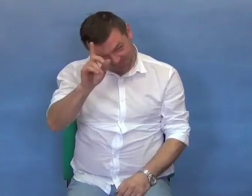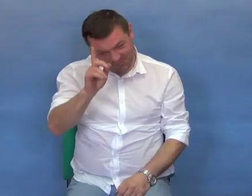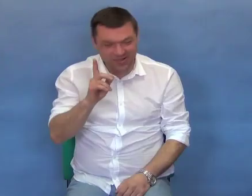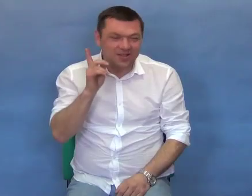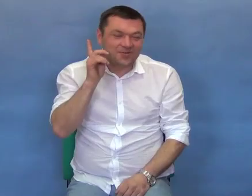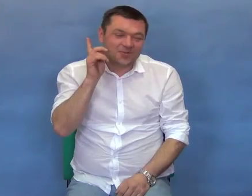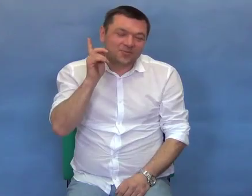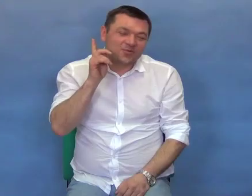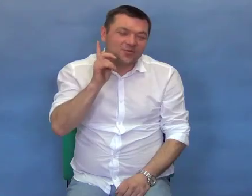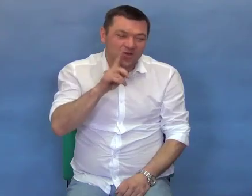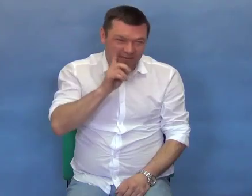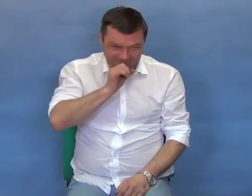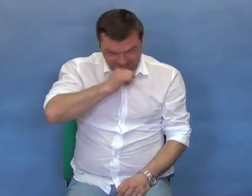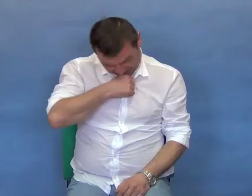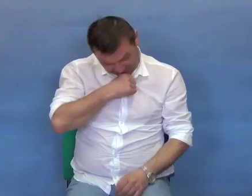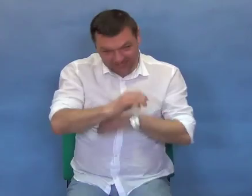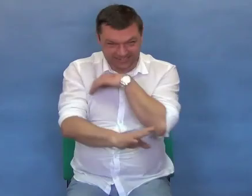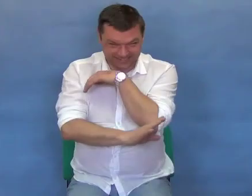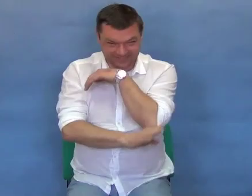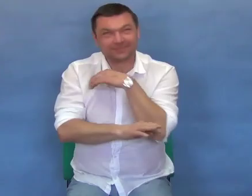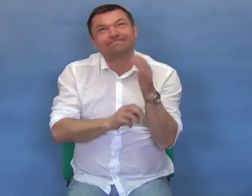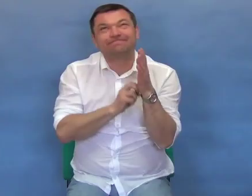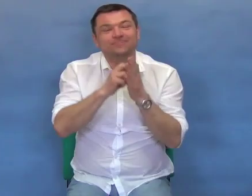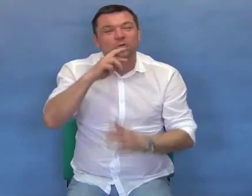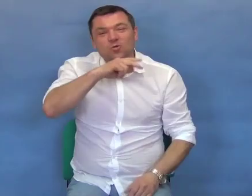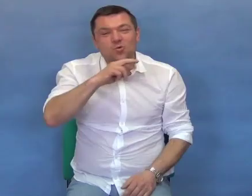Starszy mężczyzna wspiął się na gruszę.